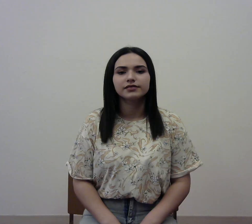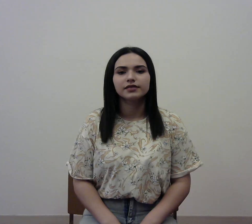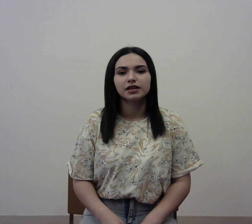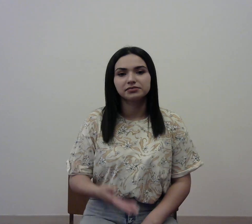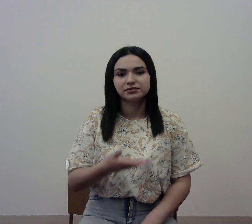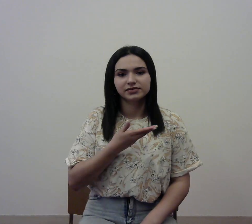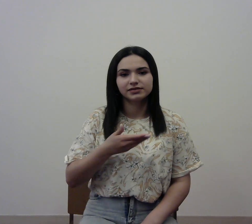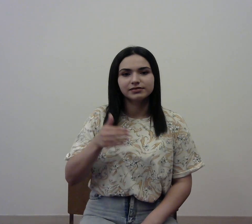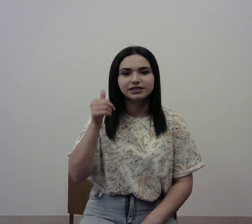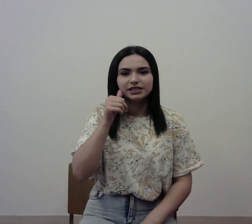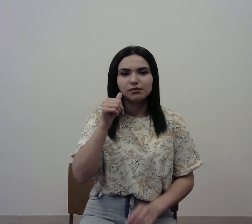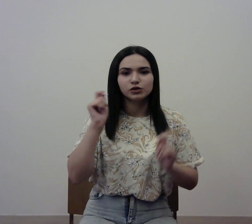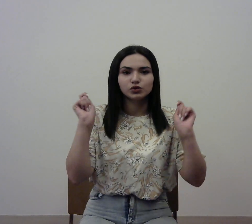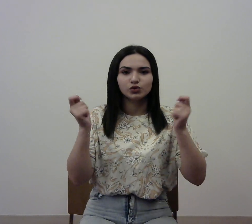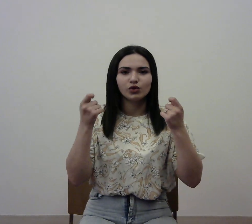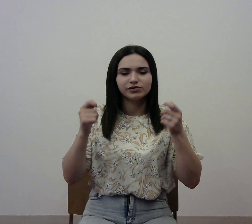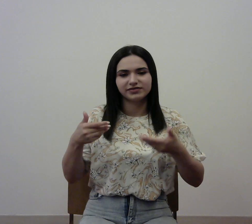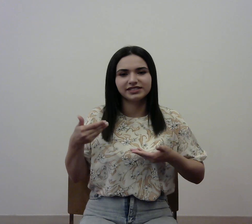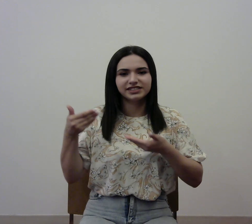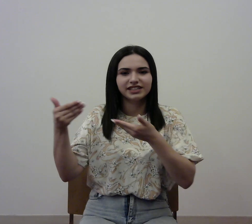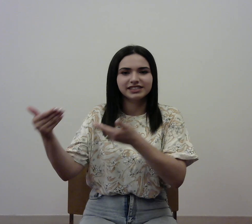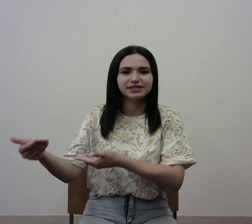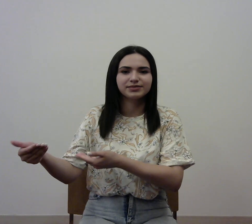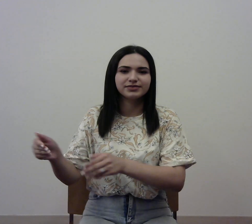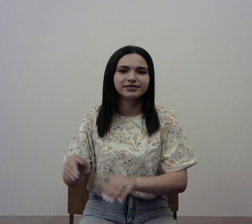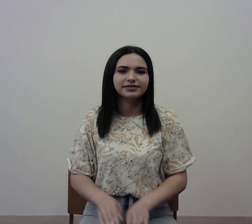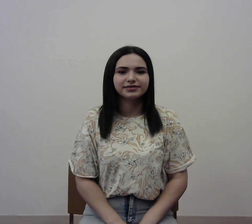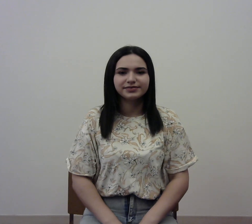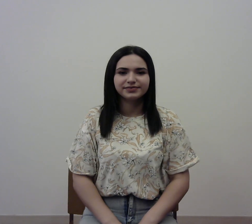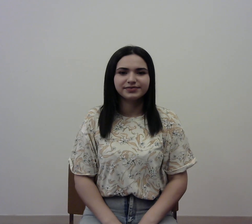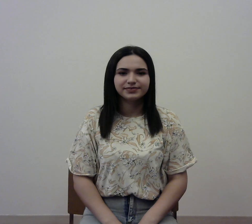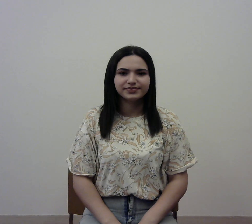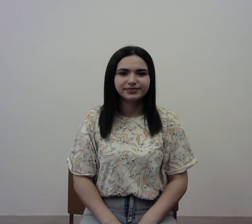Bizi sabah toya çağırıblar